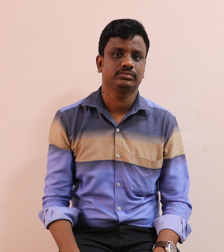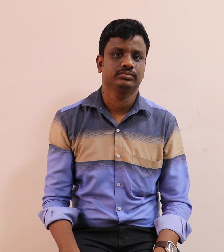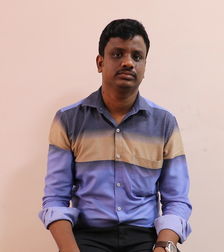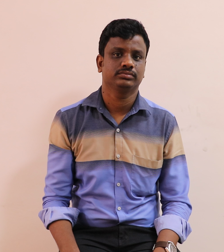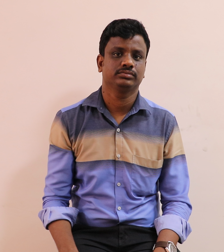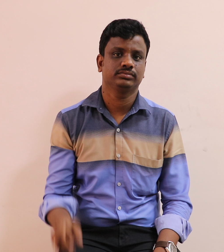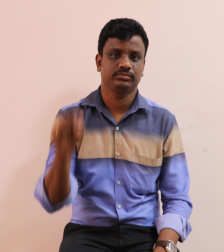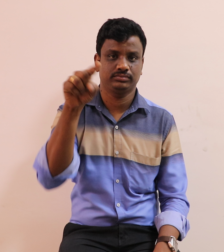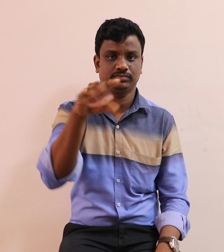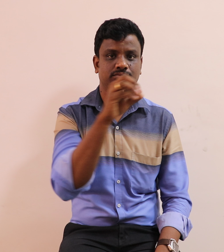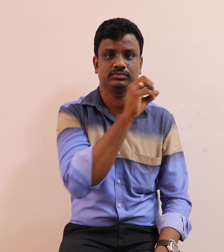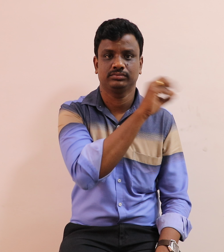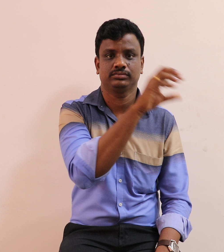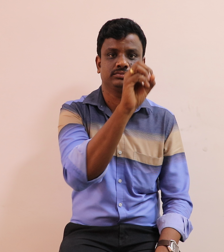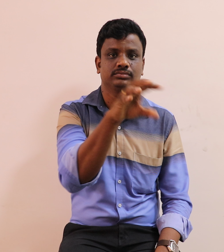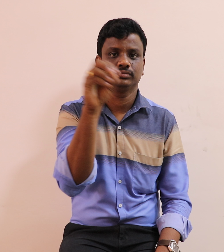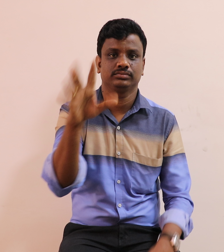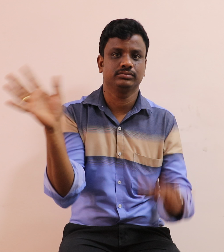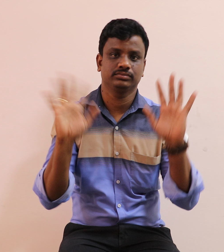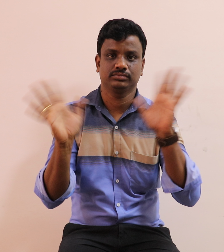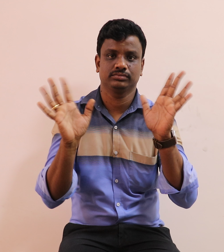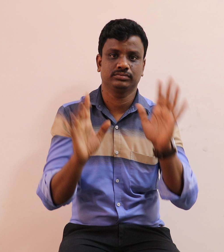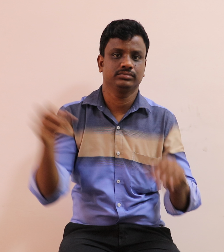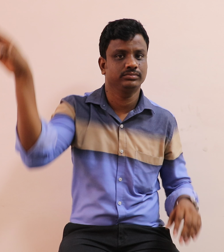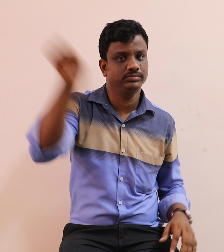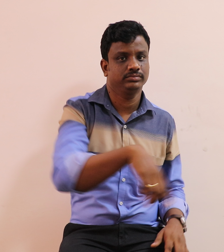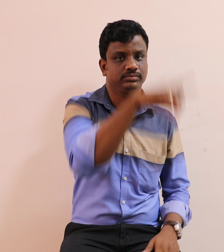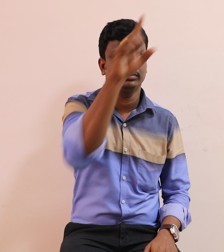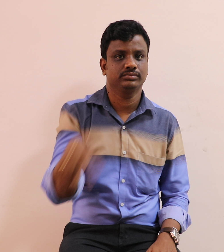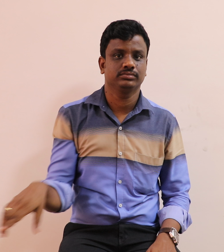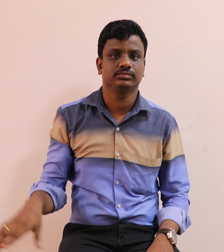do not abuse him